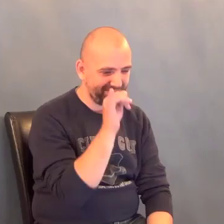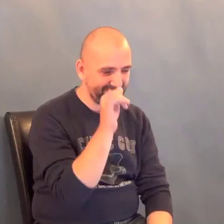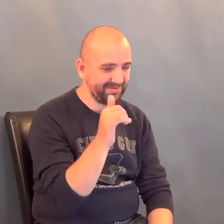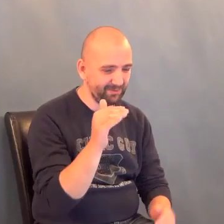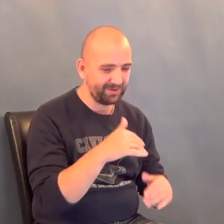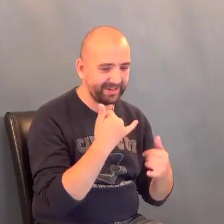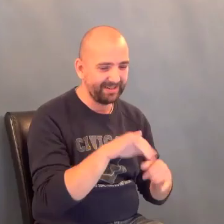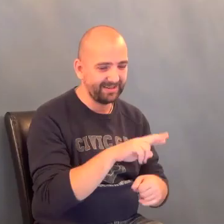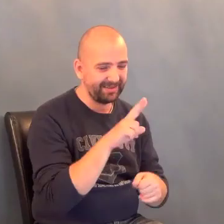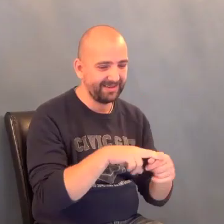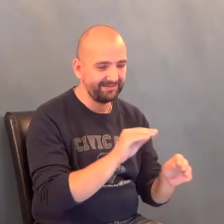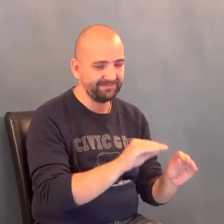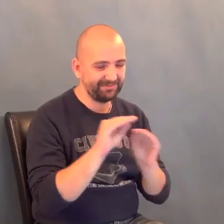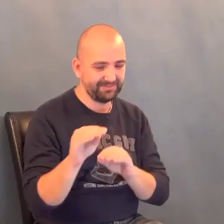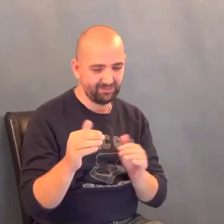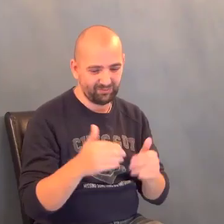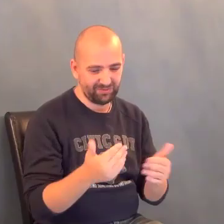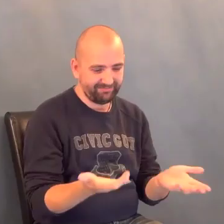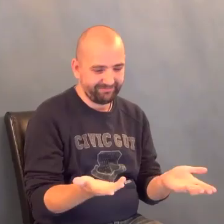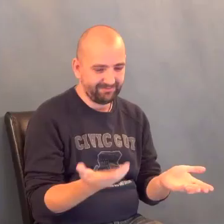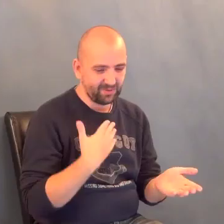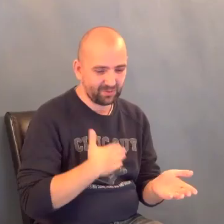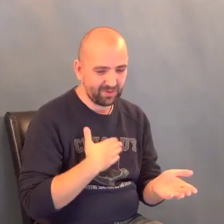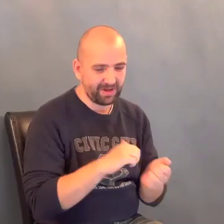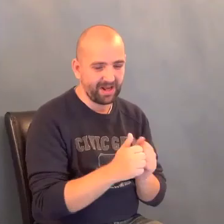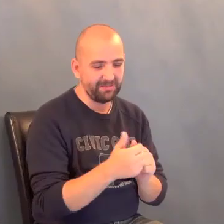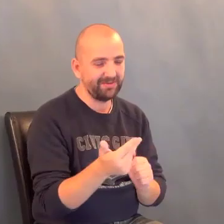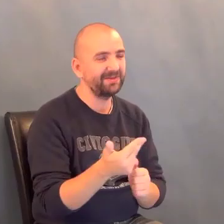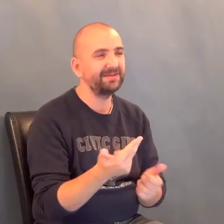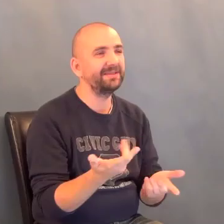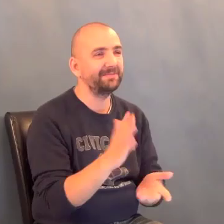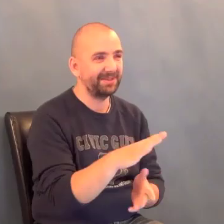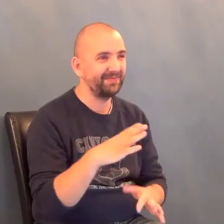Nie mogę, może przenieśmy to na innym termin, na przykład na sobotę, albo na niedzielę?